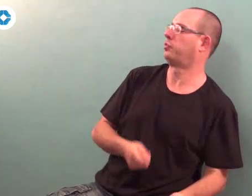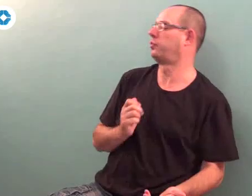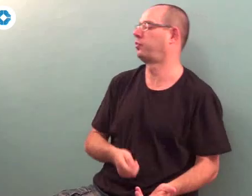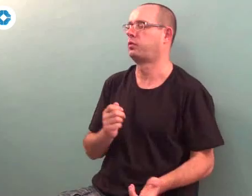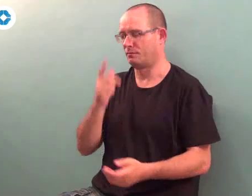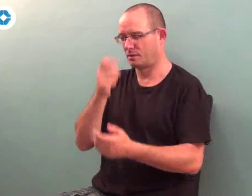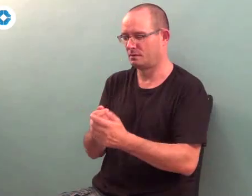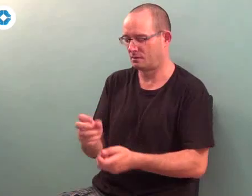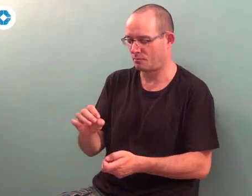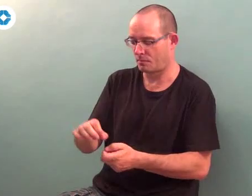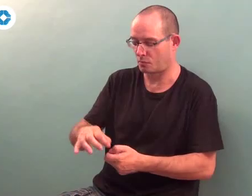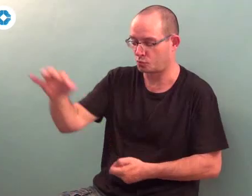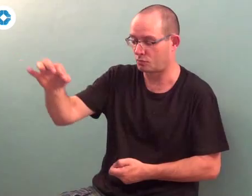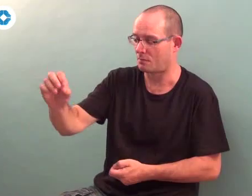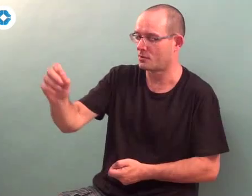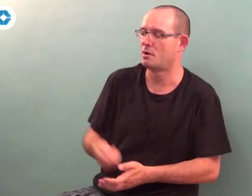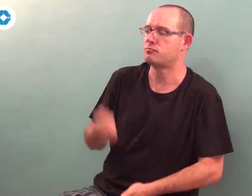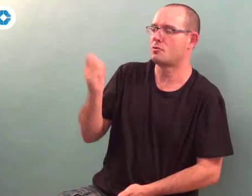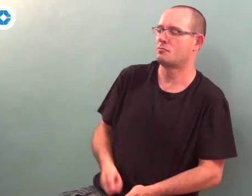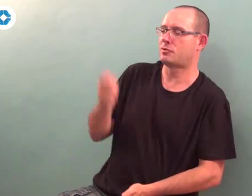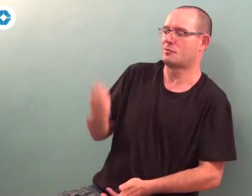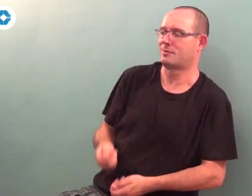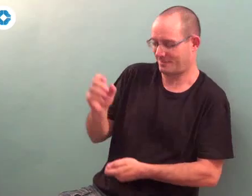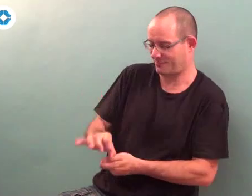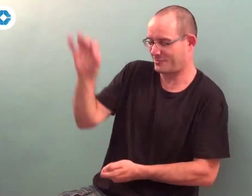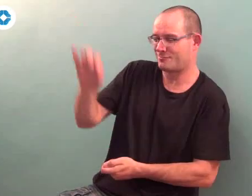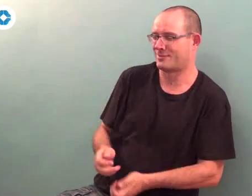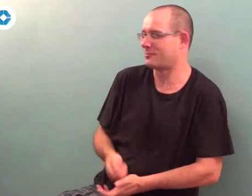Wiesz, miał taką paletkę do której piłeczka była przymocowana na sznurku i mógł ją odbijać nie tracąc piłeczki, raz za razem.